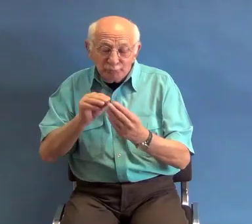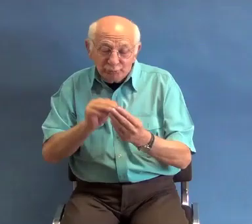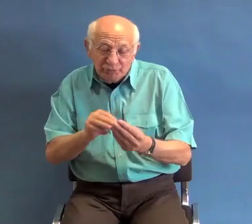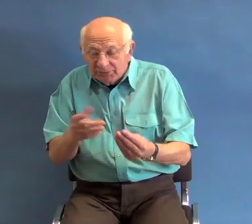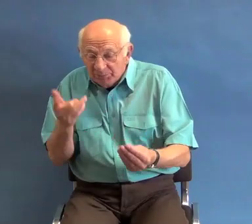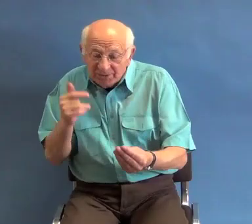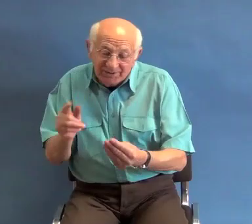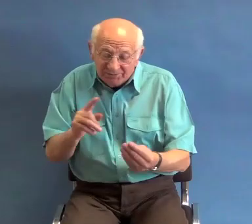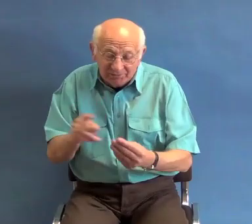Patrzy.